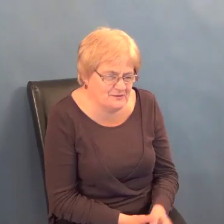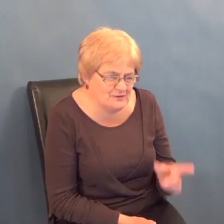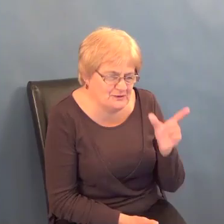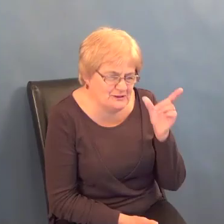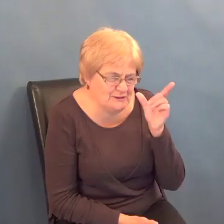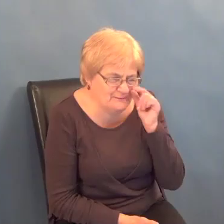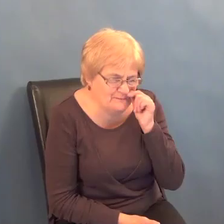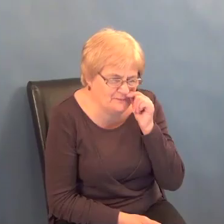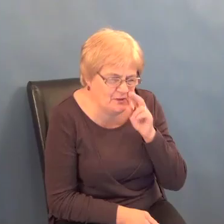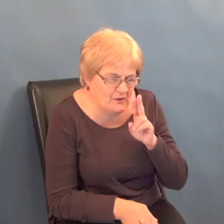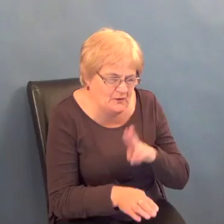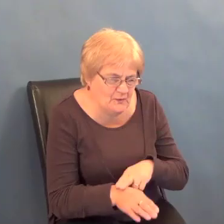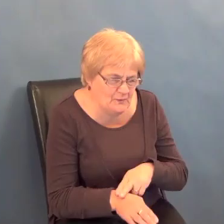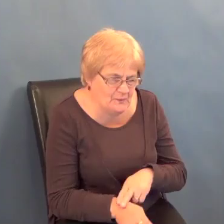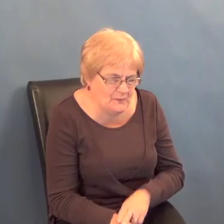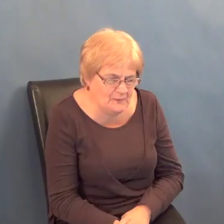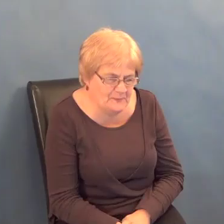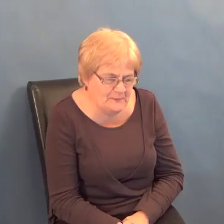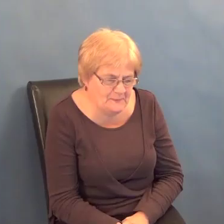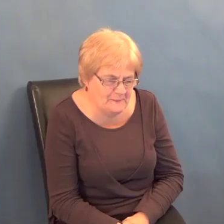Śpi, godzina.